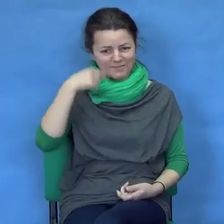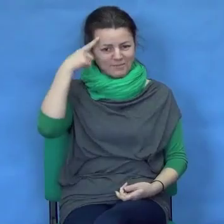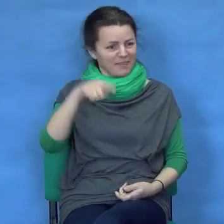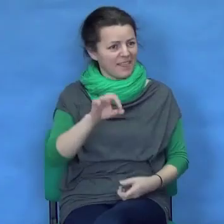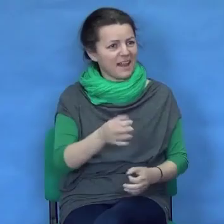Teraz już ich nie ma.